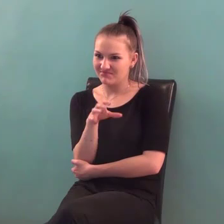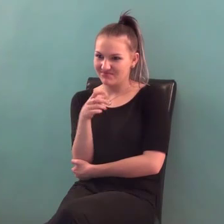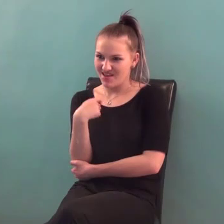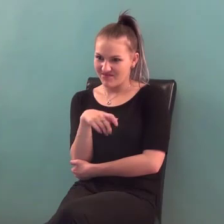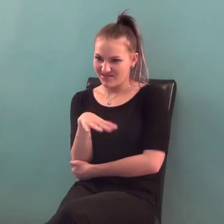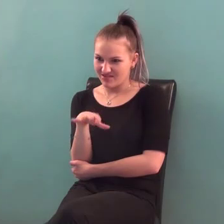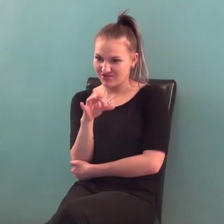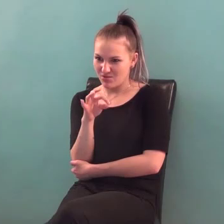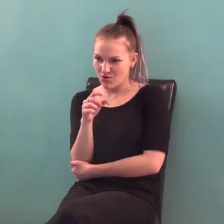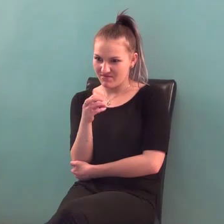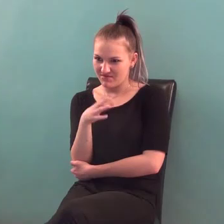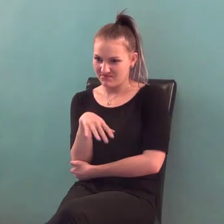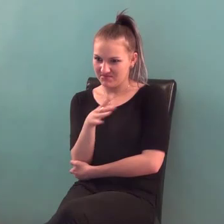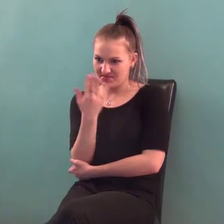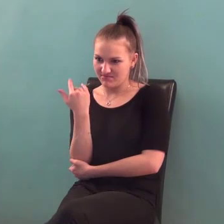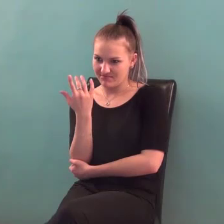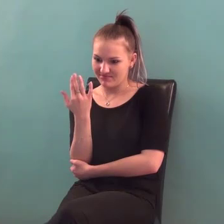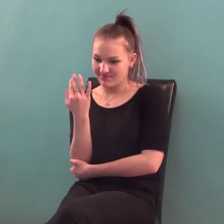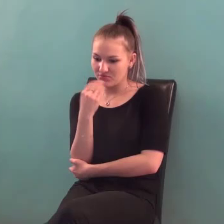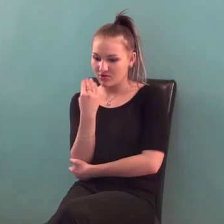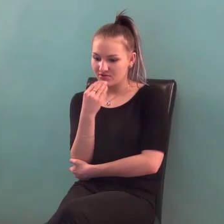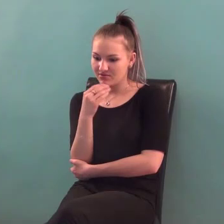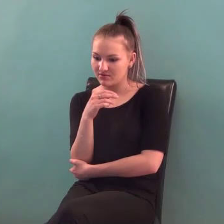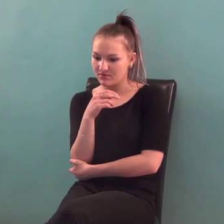Może to na wsi tam gdzie stawy są albo nad morzem?